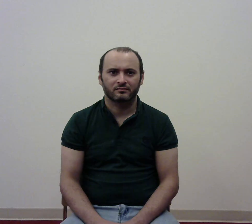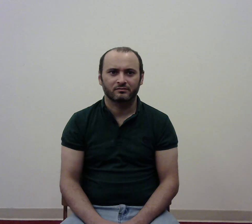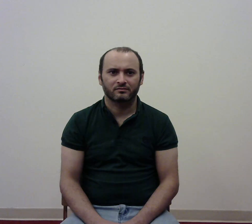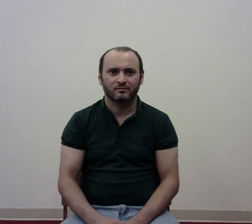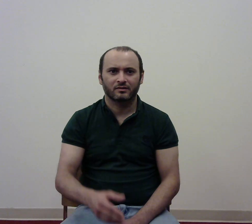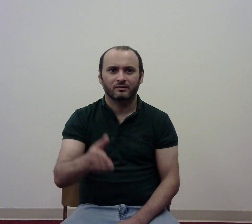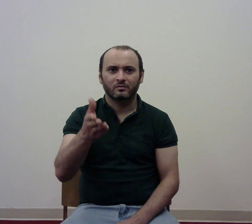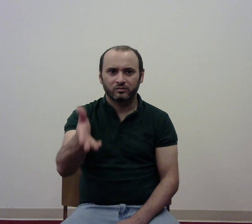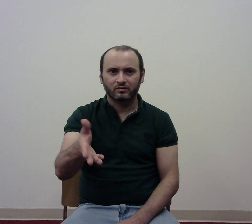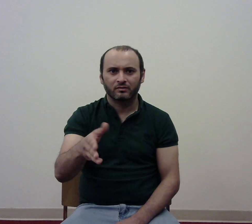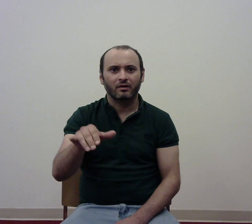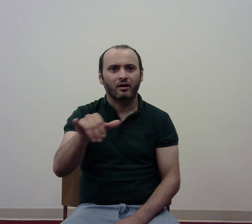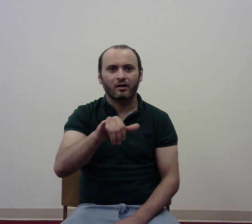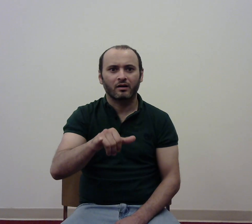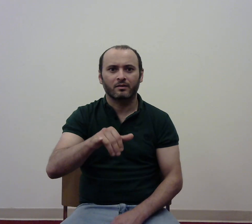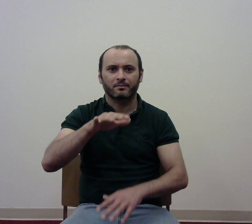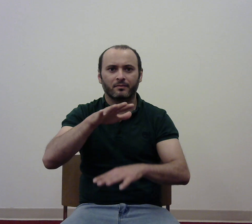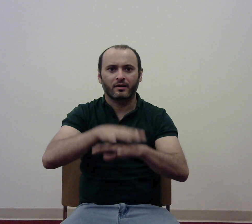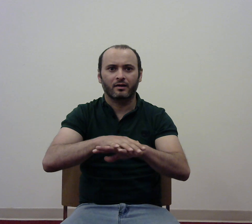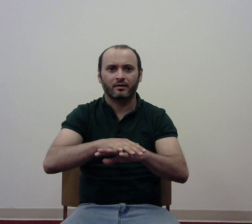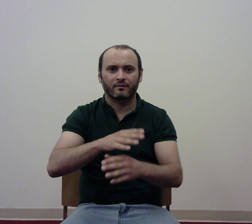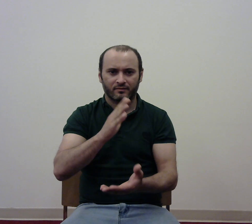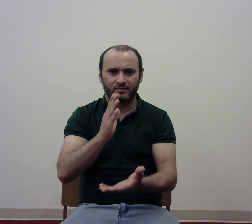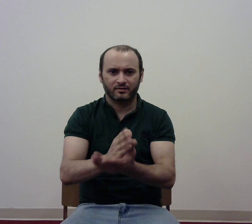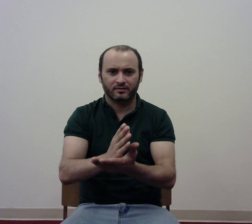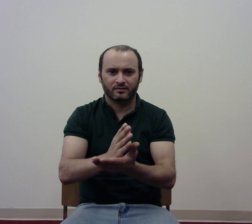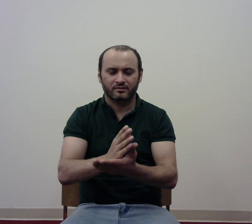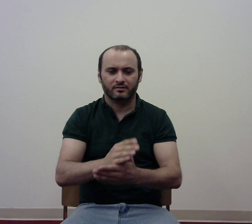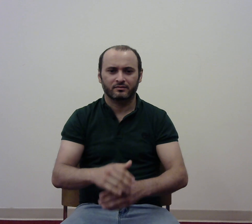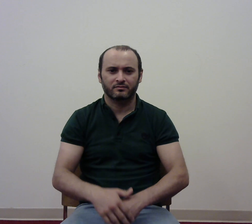Burda harda bank var?